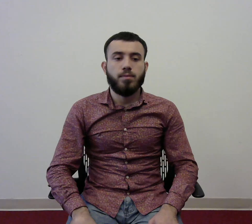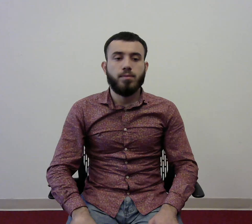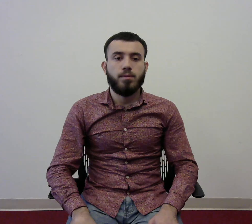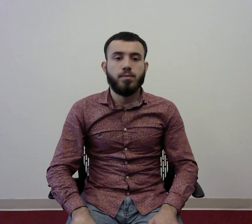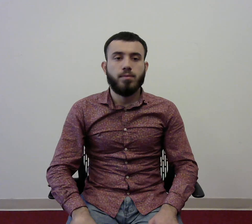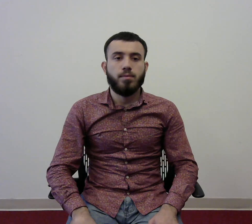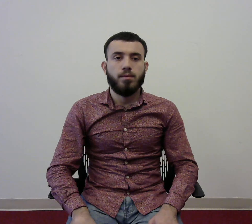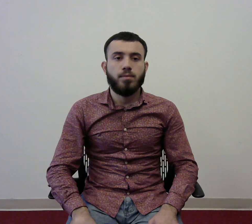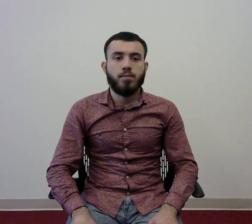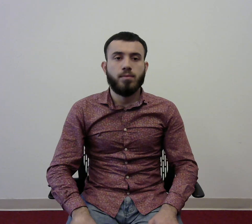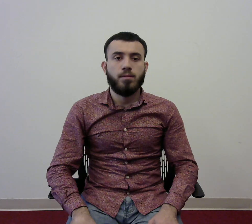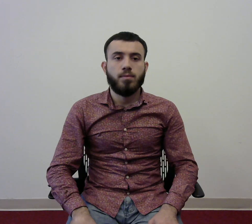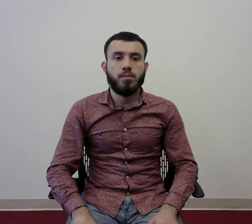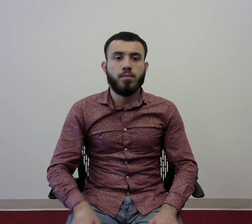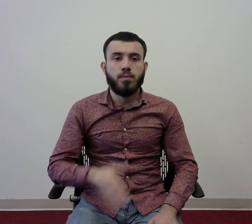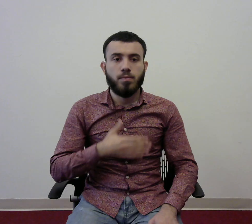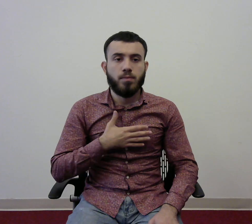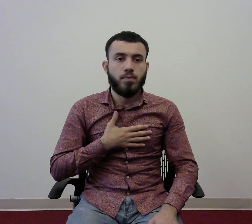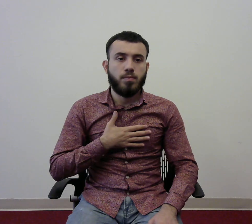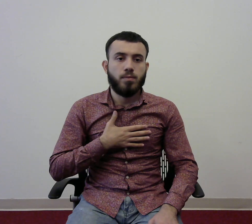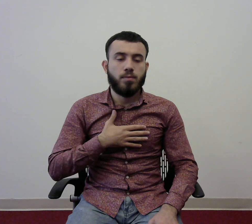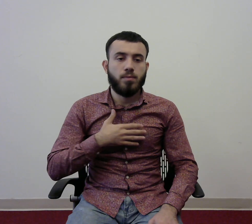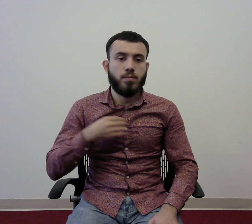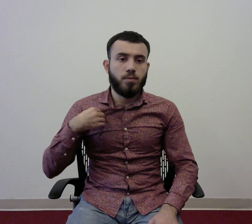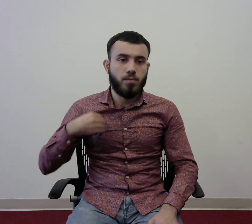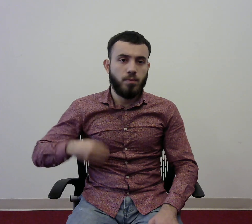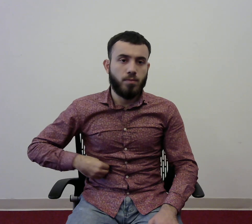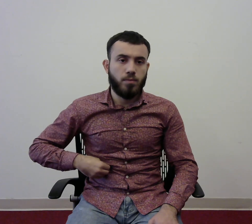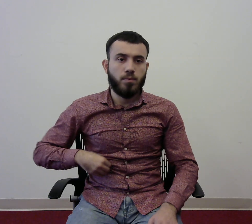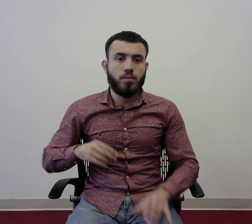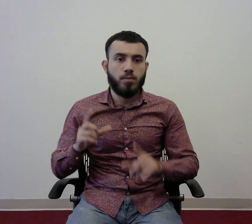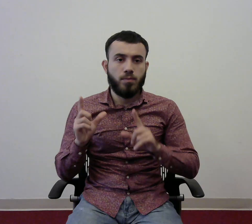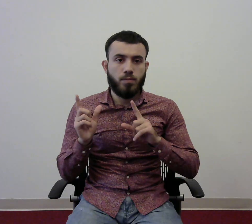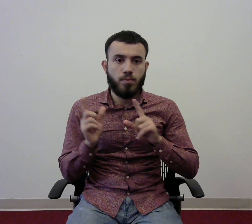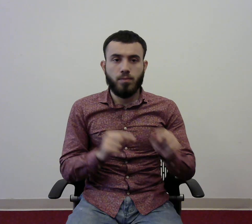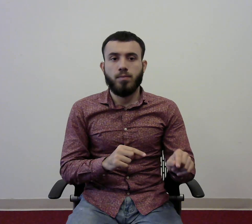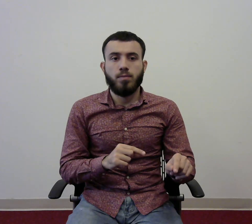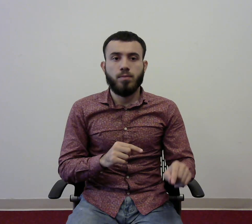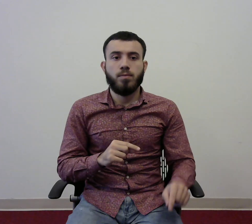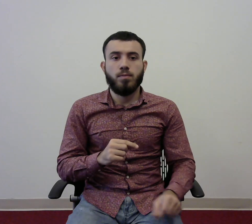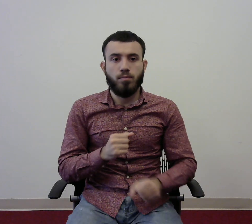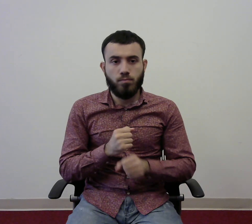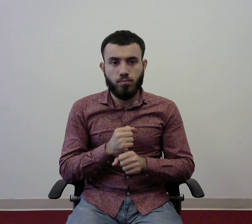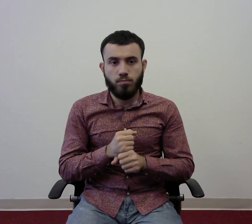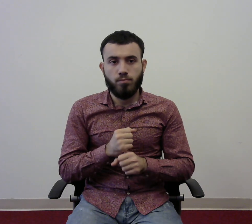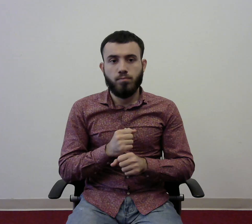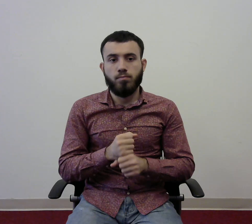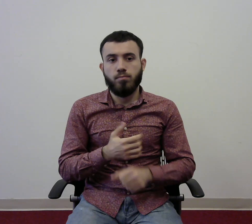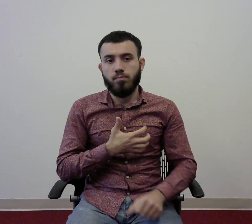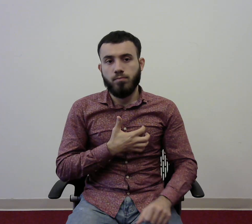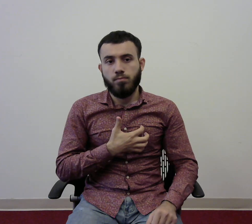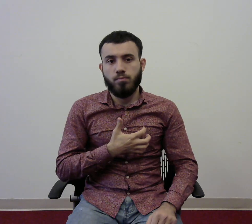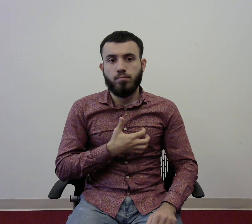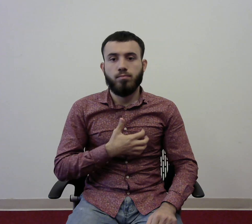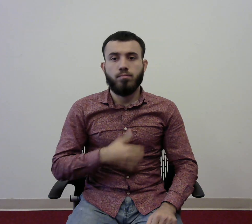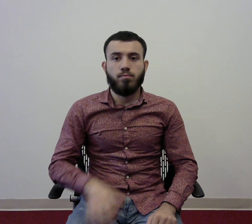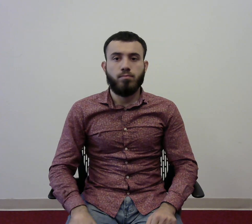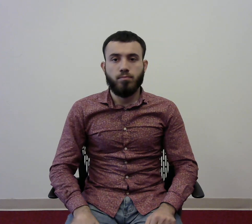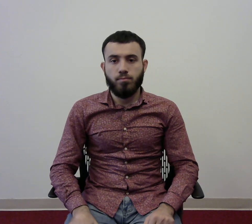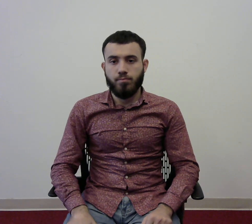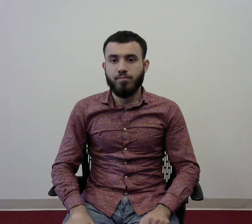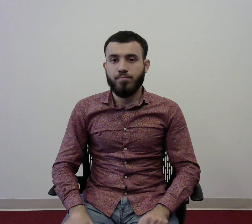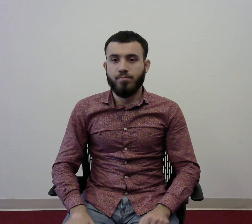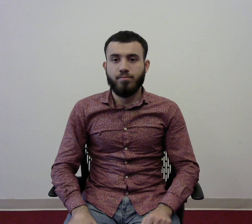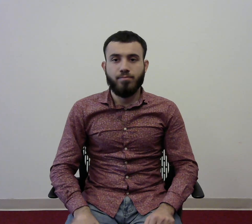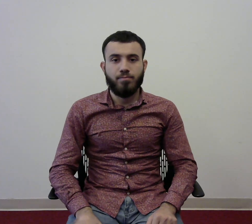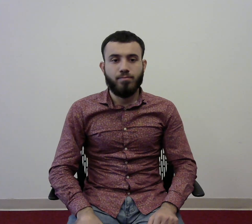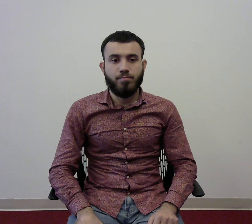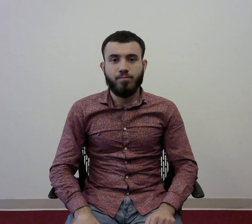Mən Fransaya səyahet etmək istəyirəm